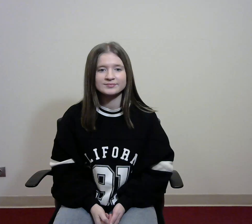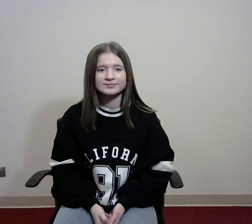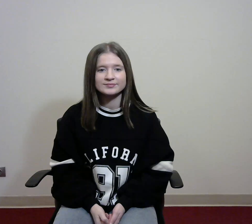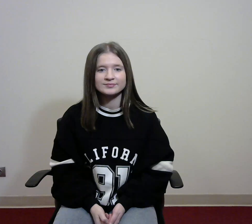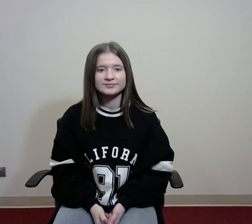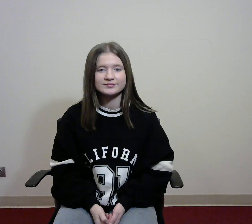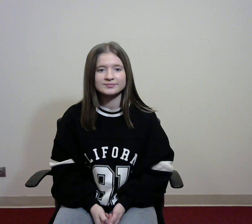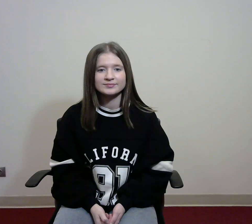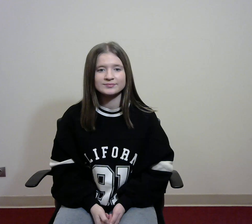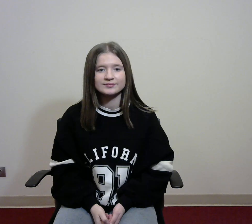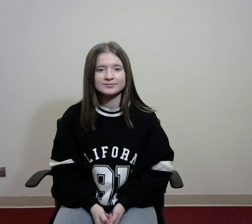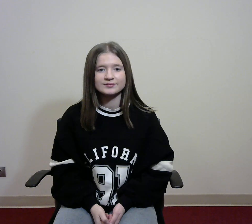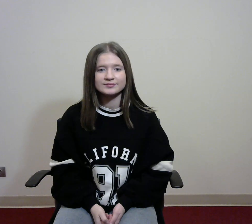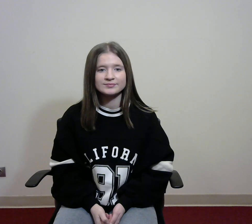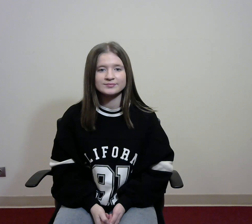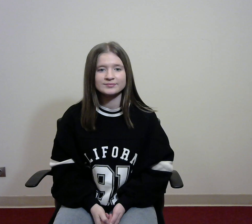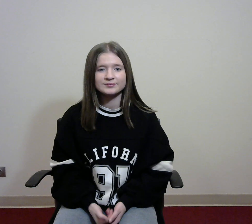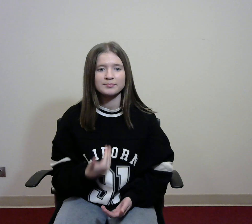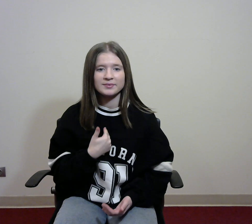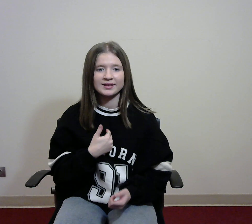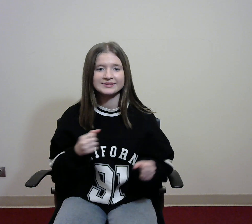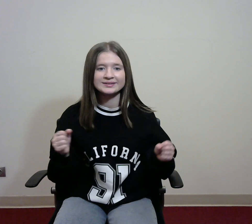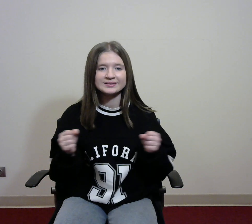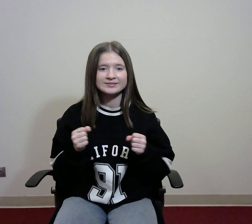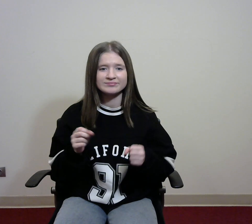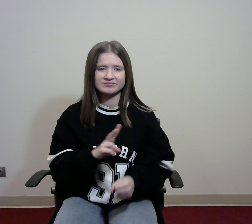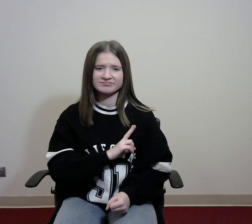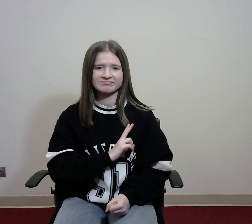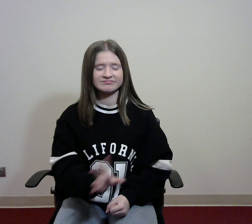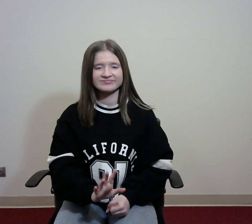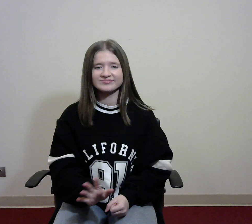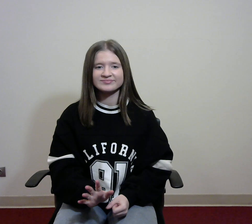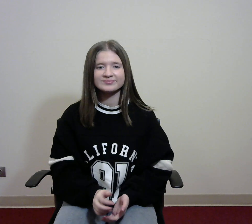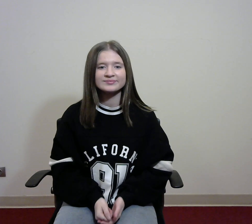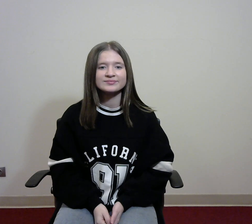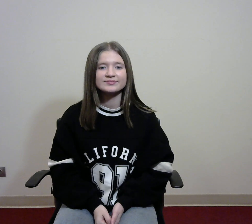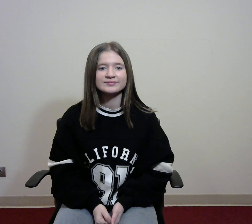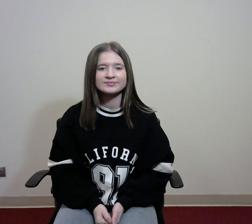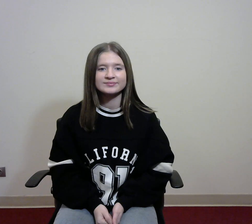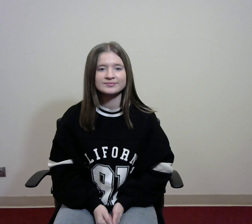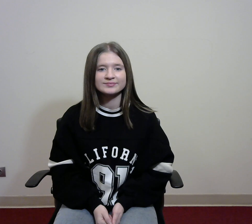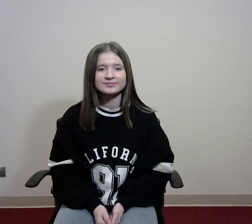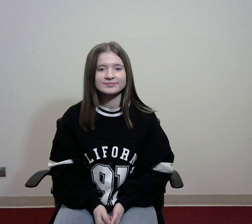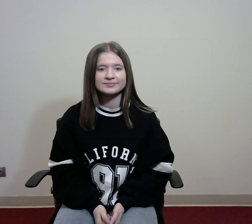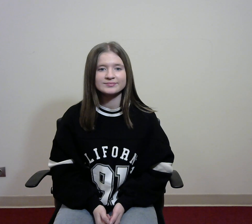Mən qışı sevmirəm